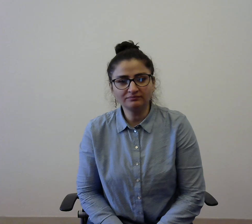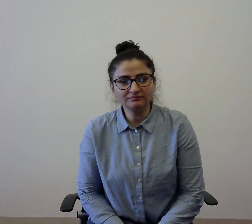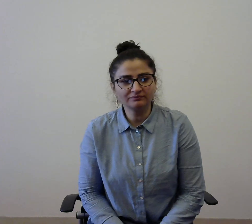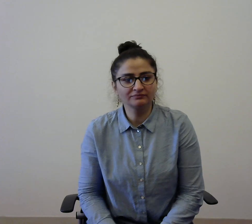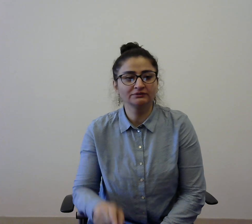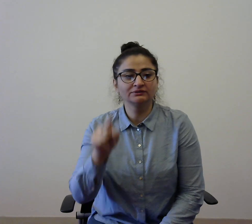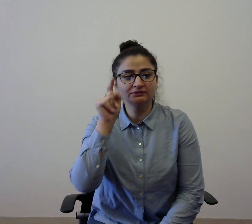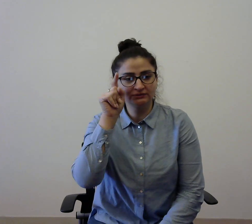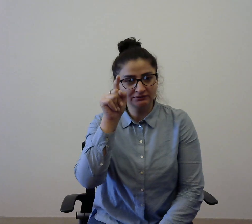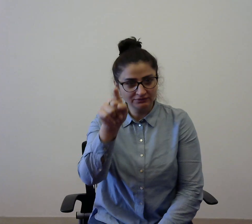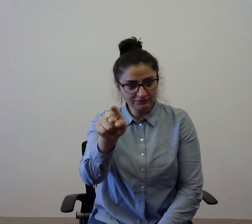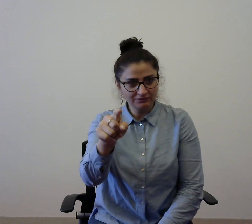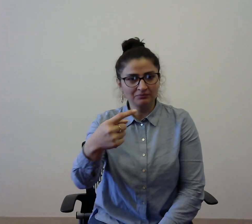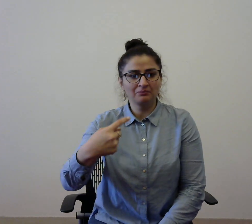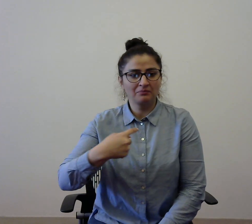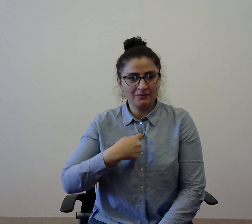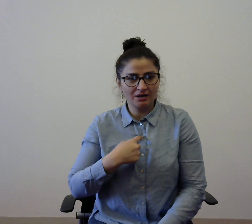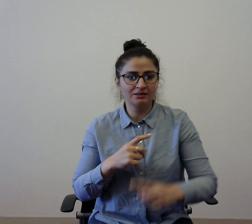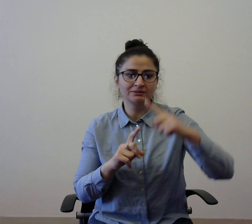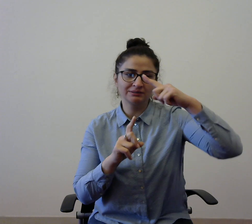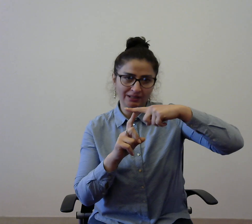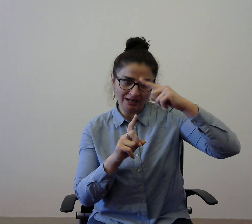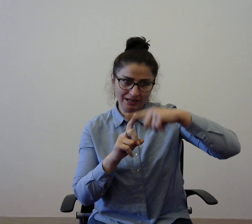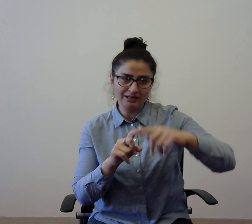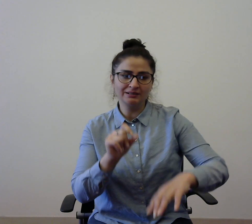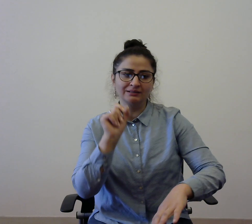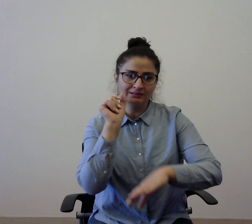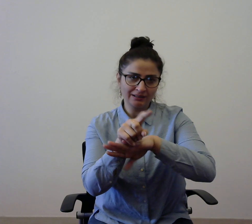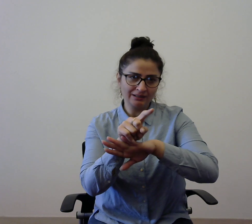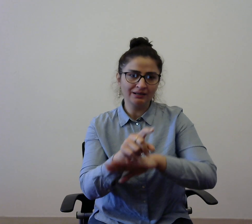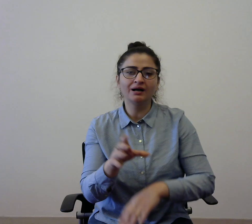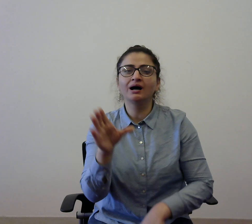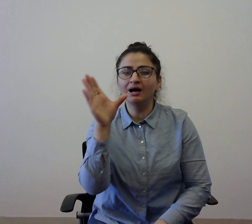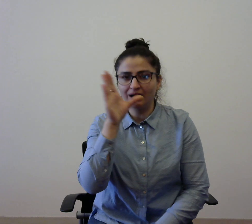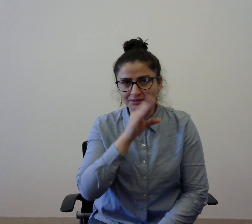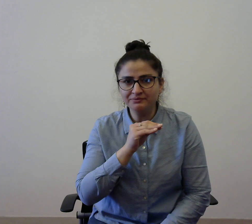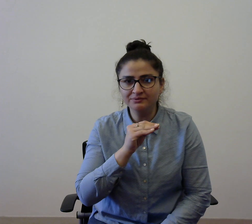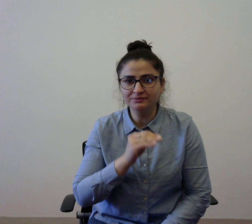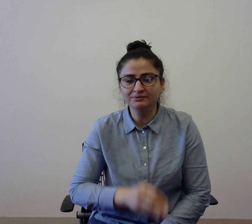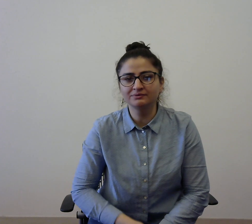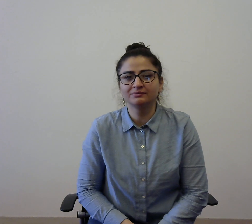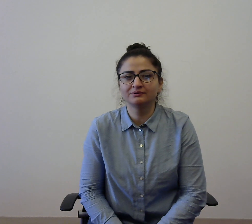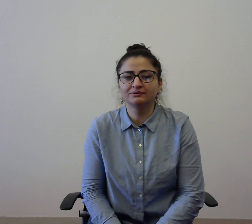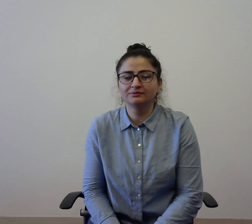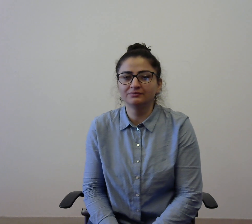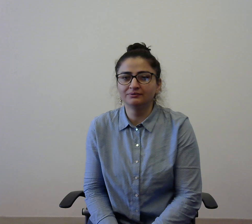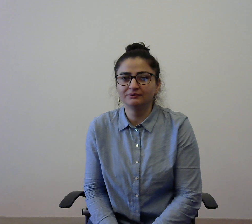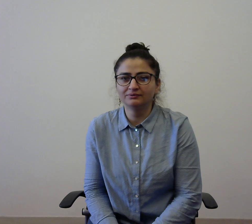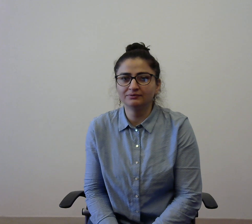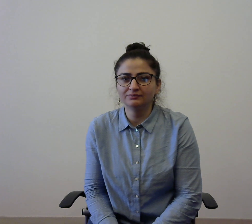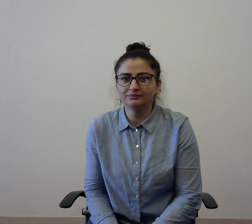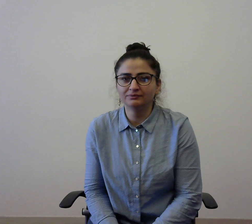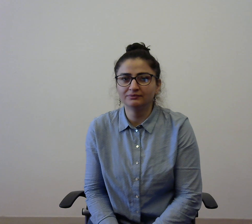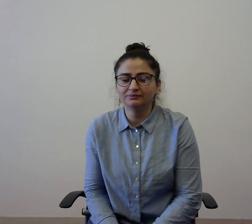Siz mənə taksi sifariş edə bilərsinizmi?